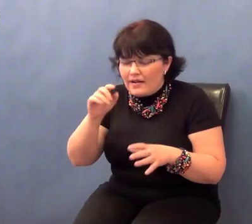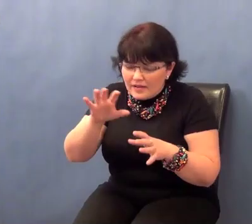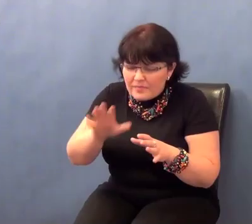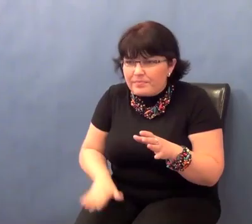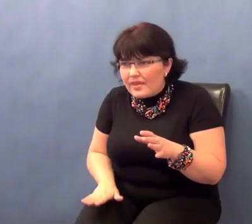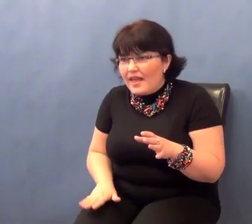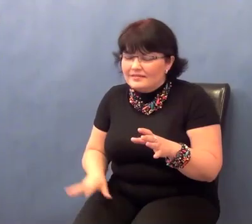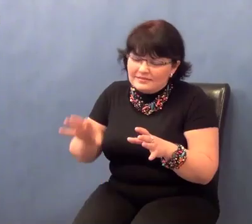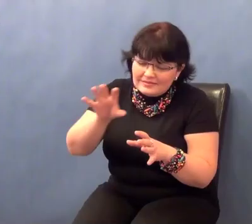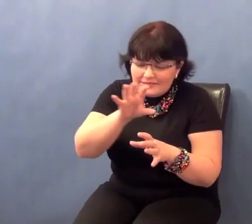Pies przyglądał się żabie.